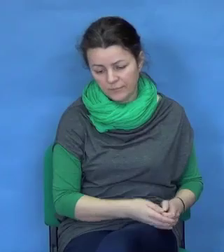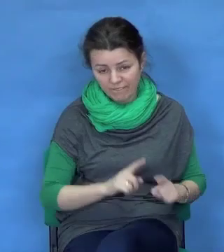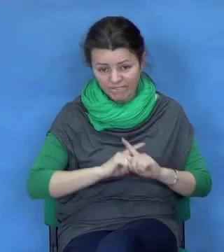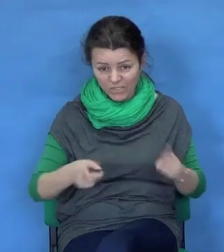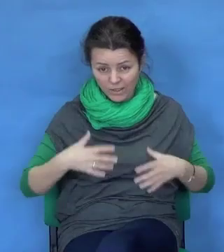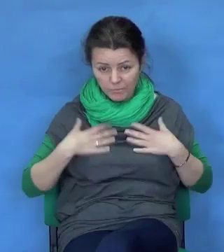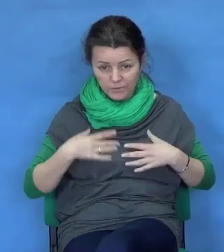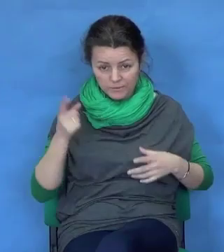Nie wolno się kąpać?